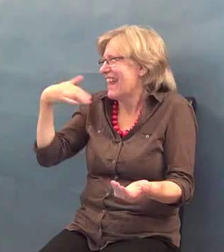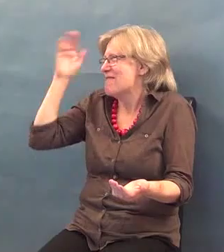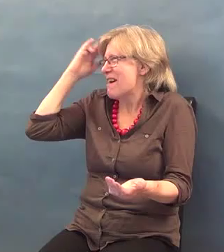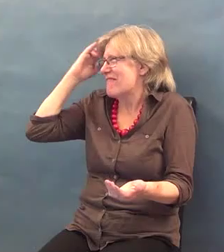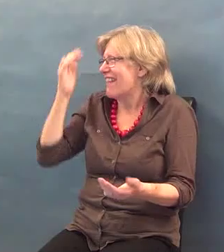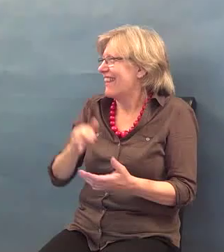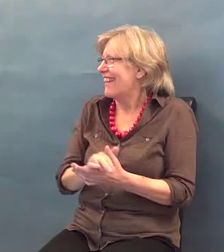Nie pamiętam.